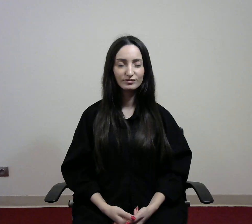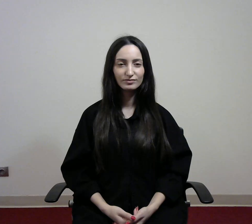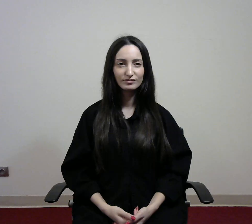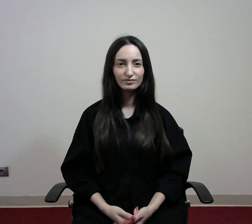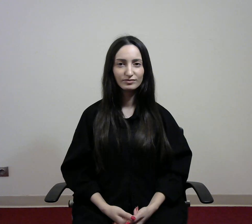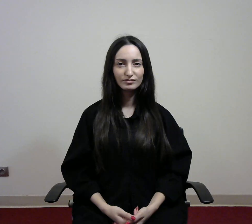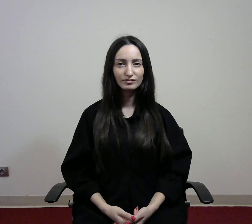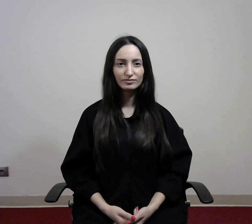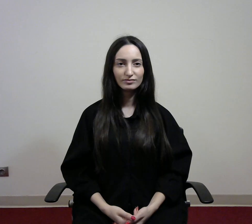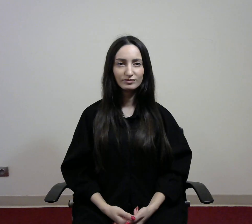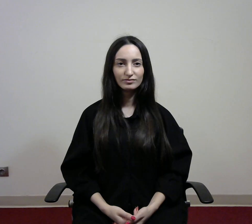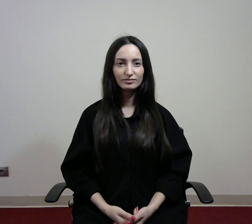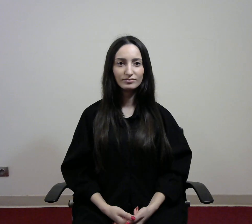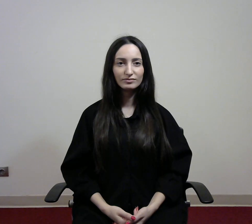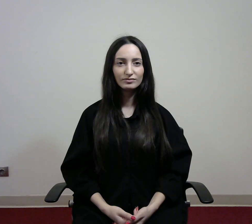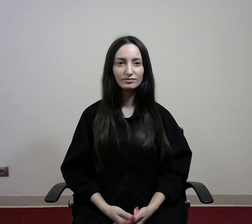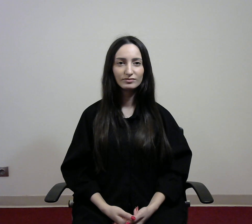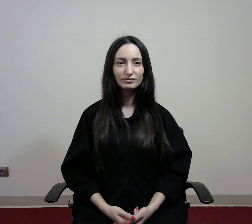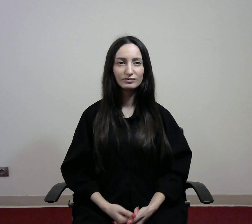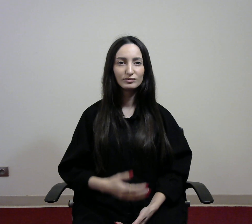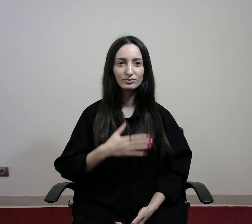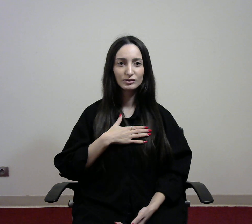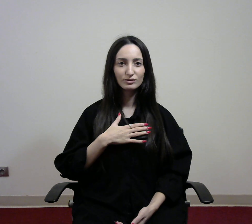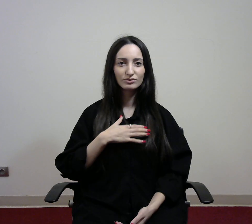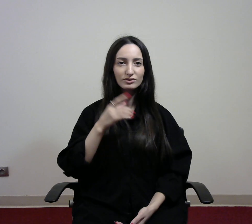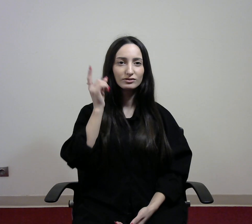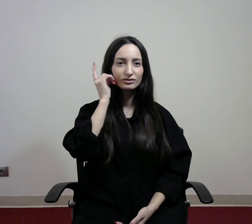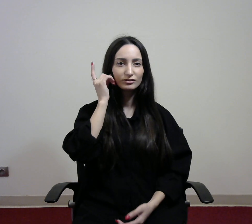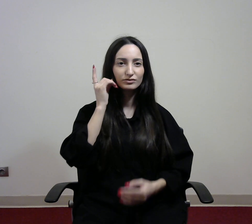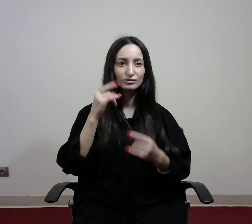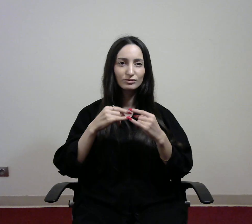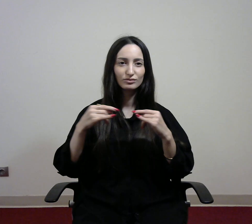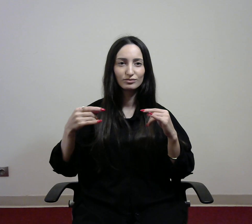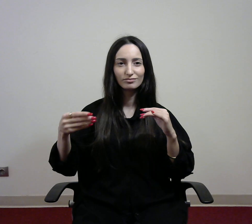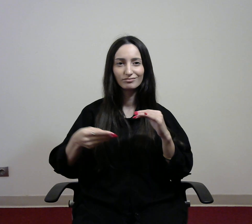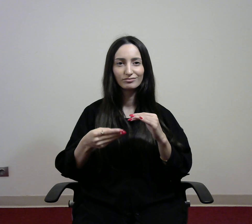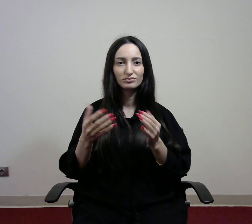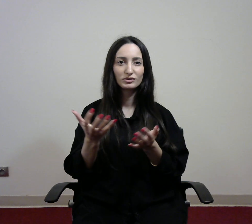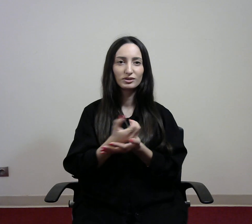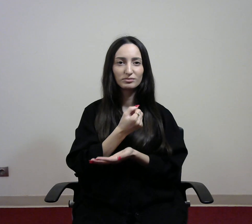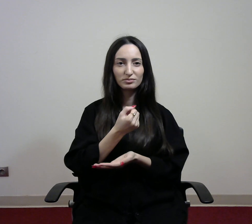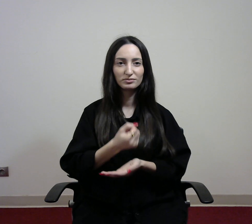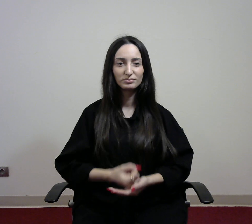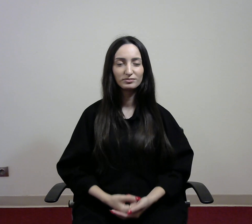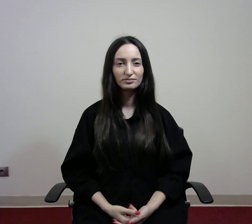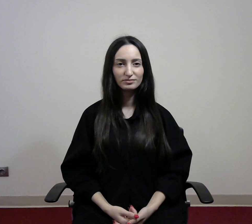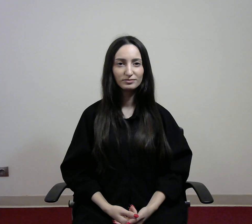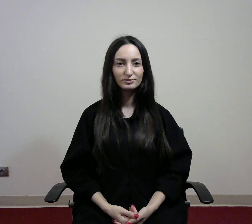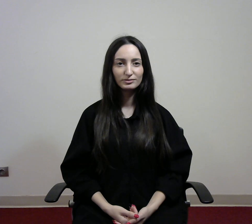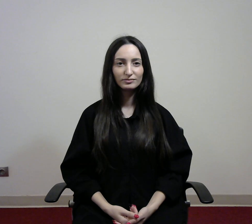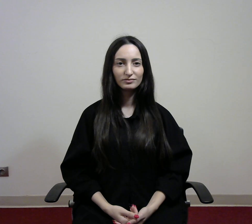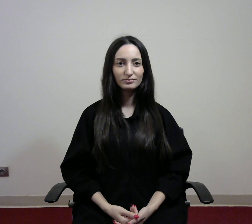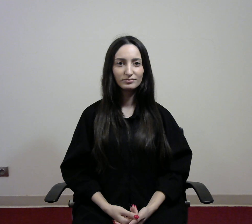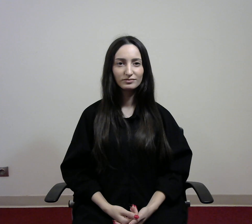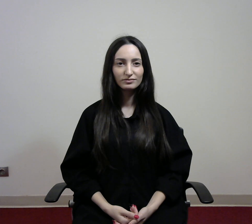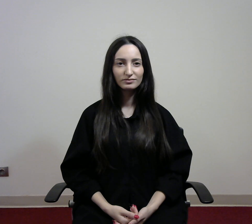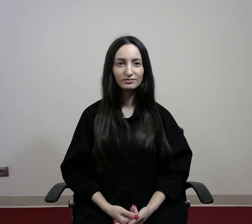Mən telefonumu stolun altından tapdım